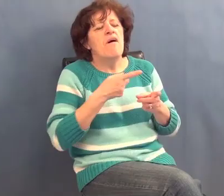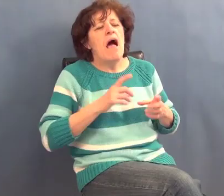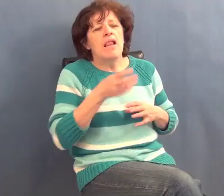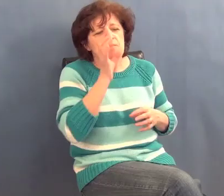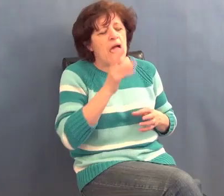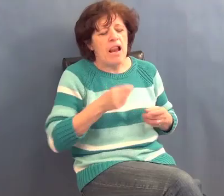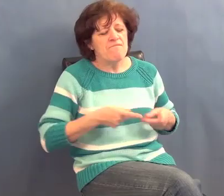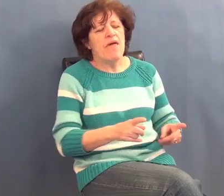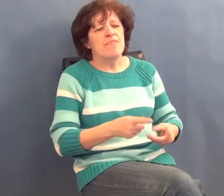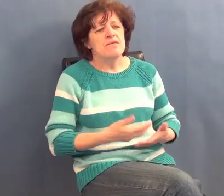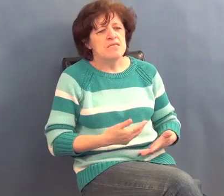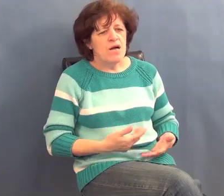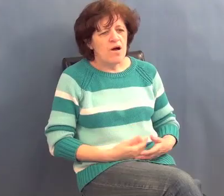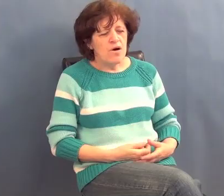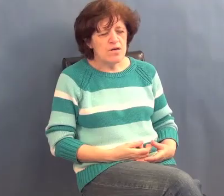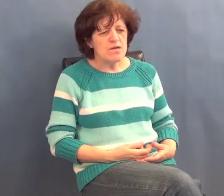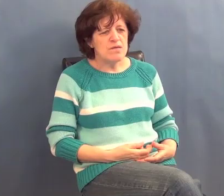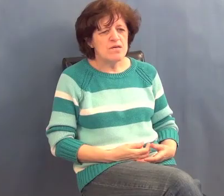Pić w wannie nie wolno? Dlaczego?